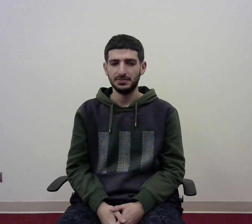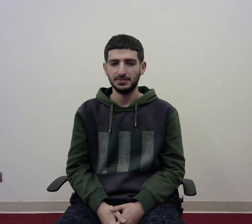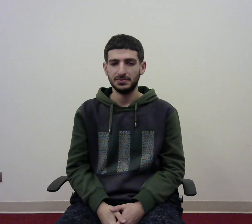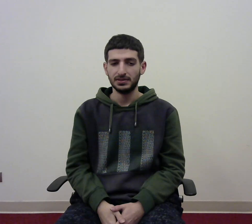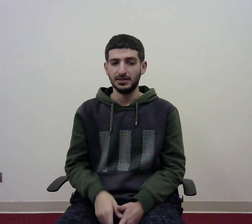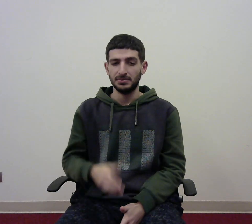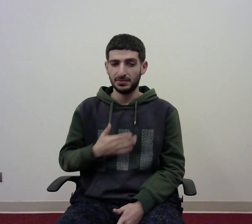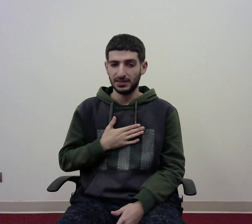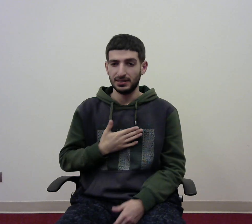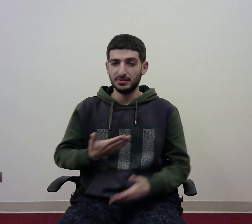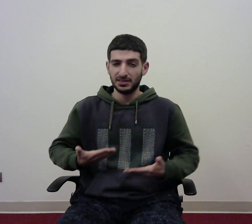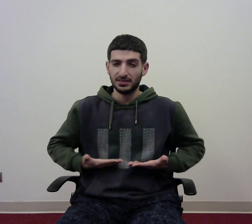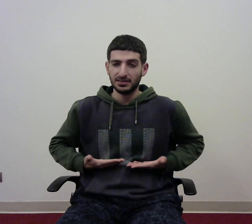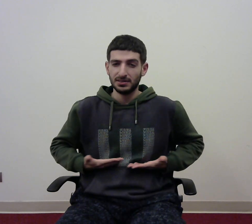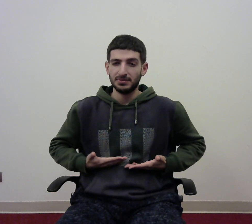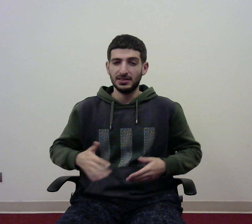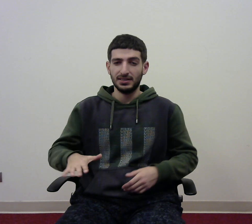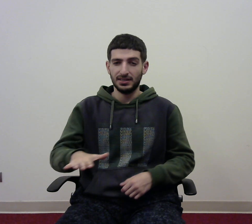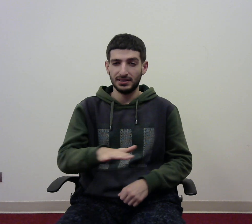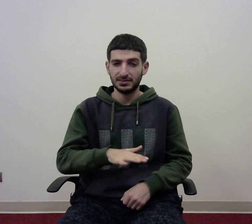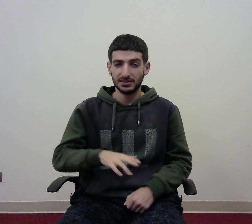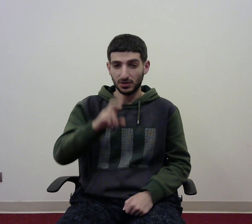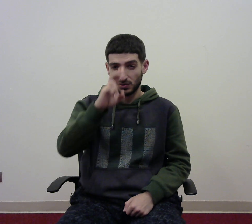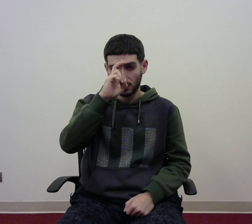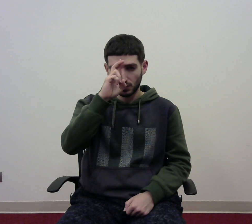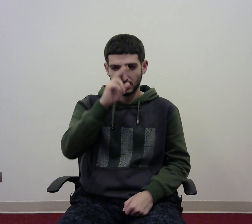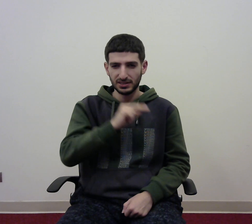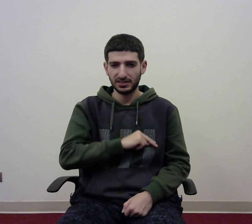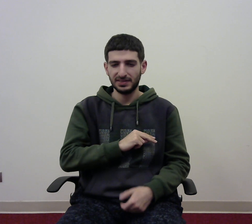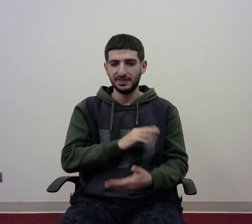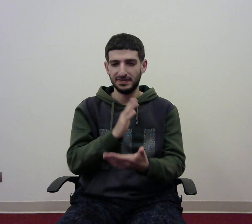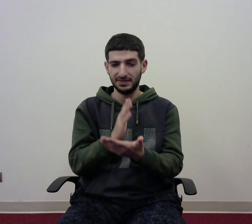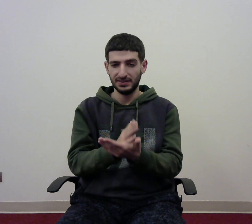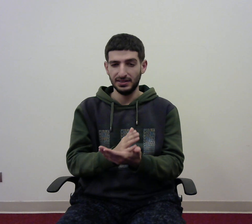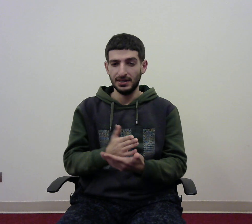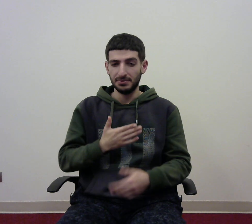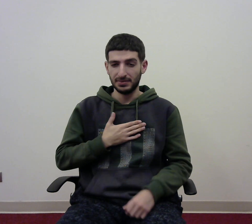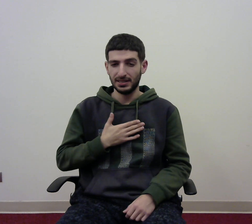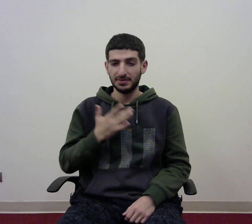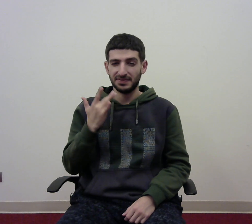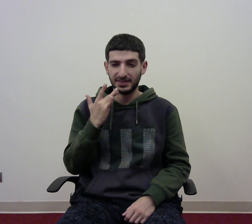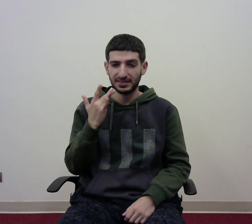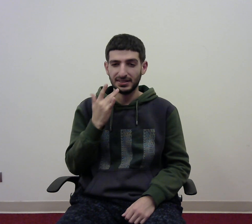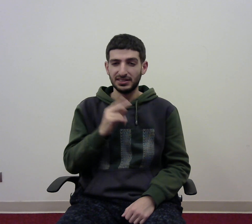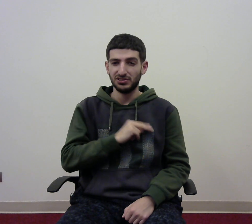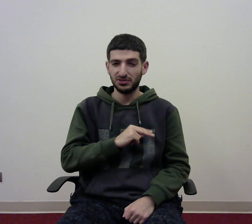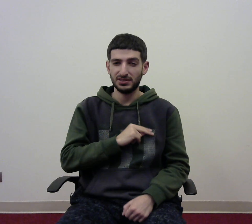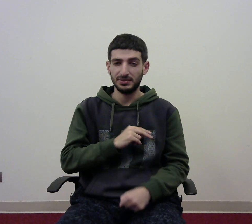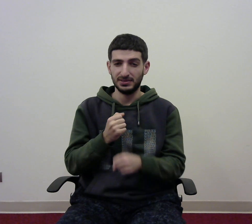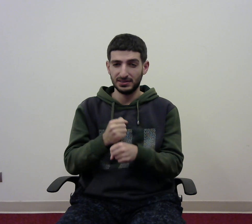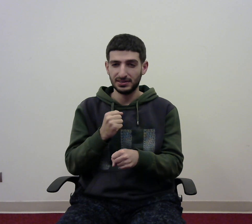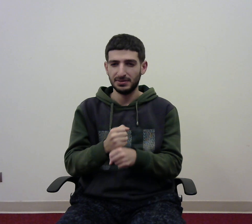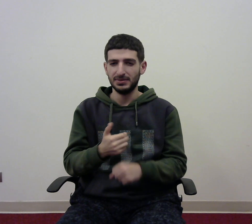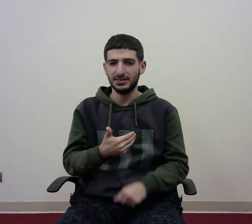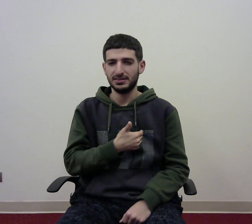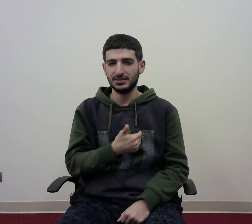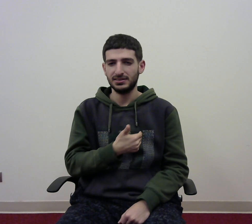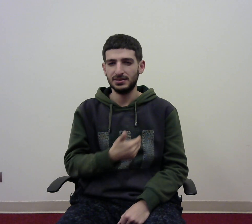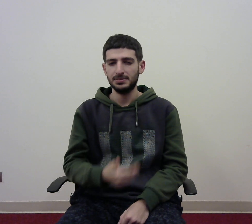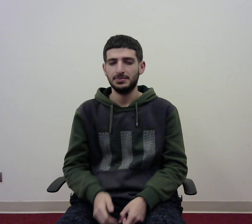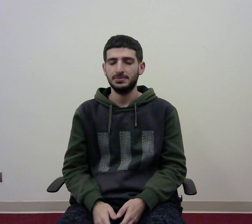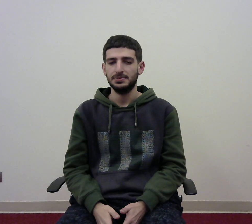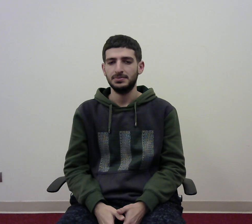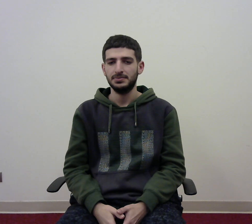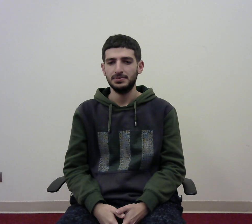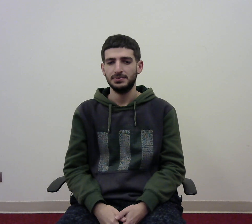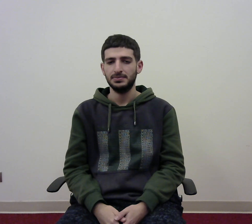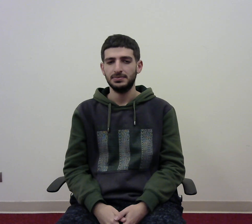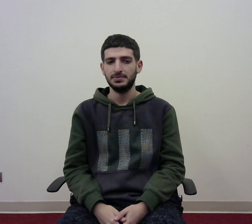Mənim yaşadığım ərazidə dövlət işi var, mən həmin işdə işləmək istəyirəm